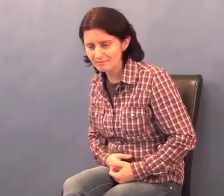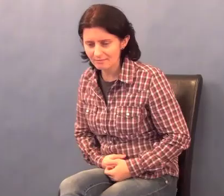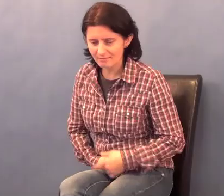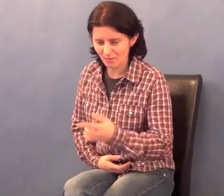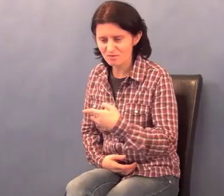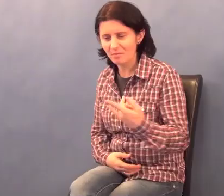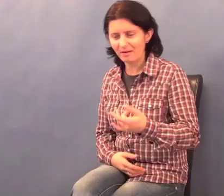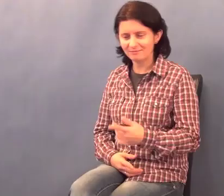To meble.